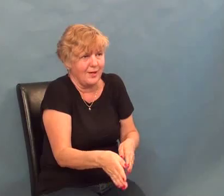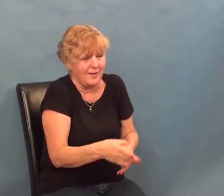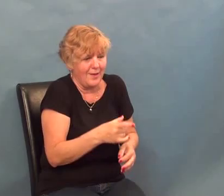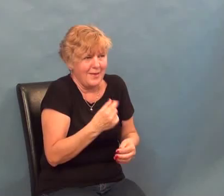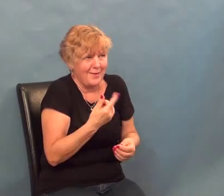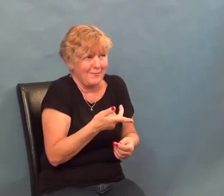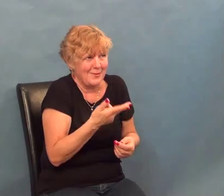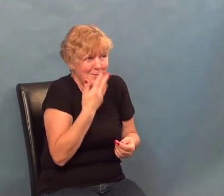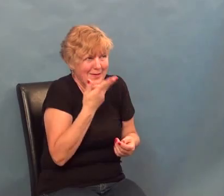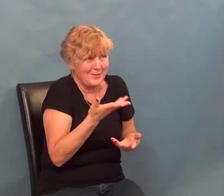Ja tego nie widziałam.